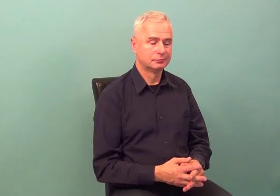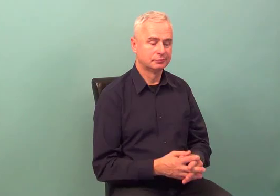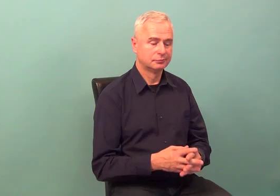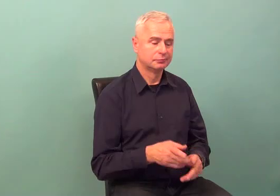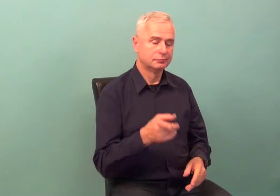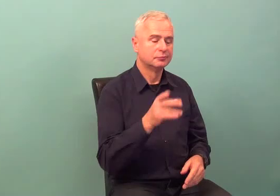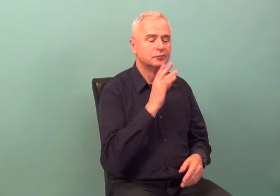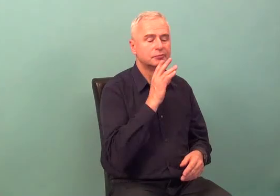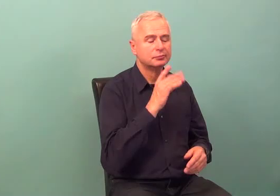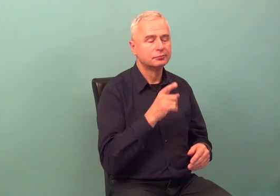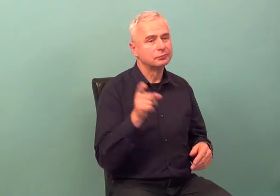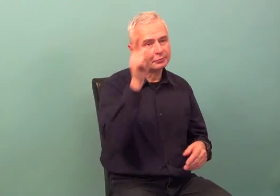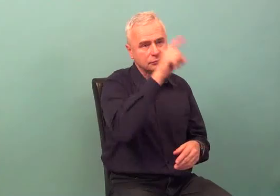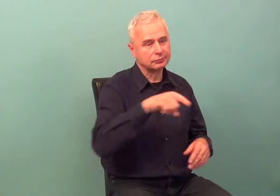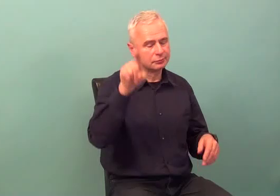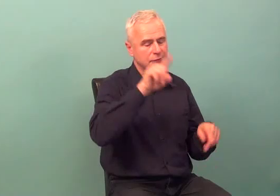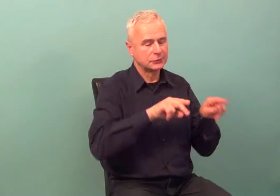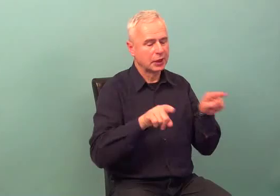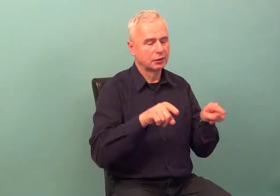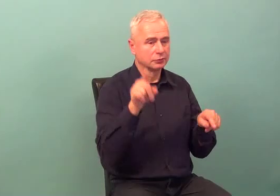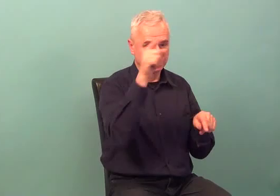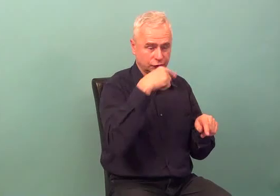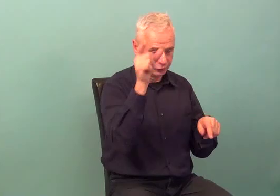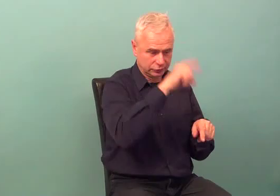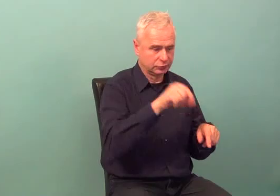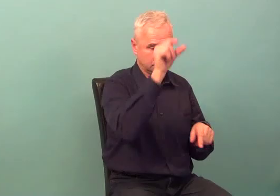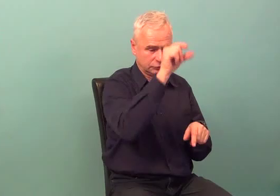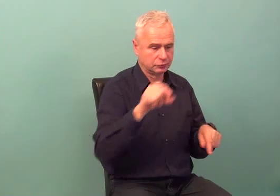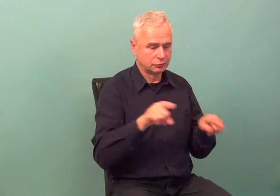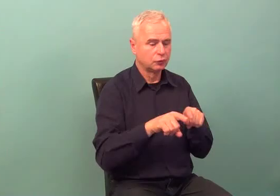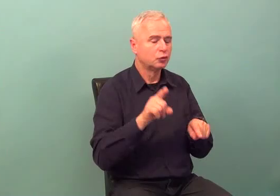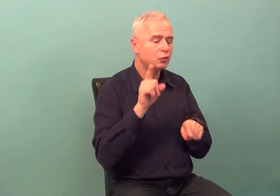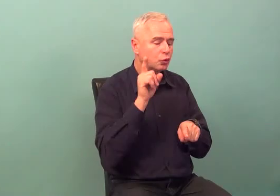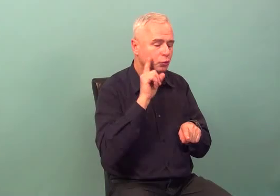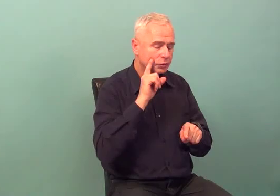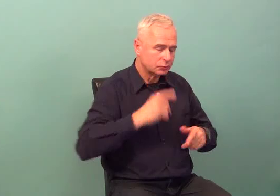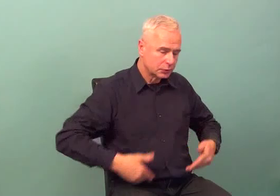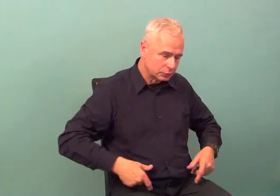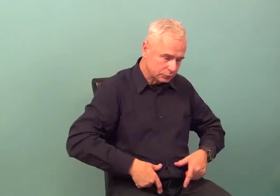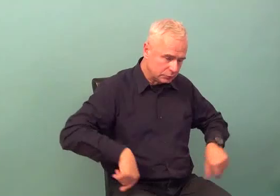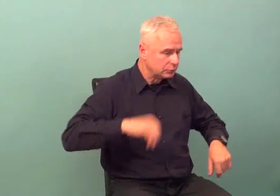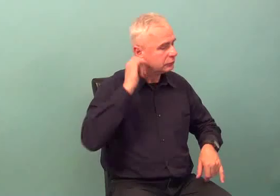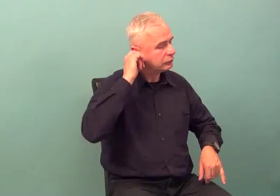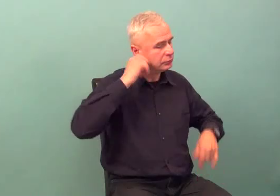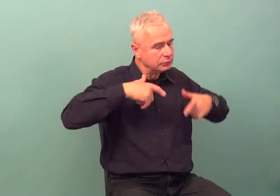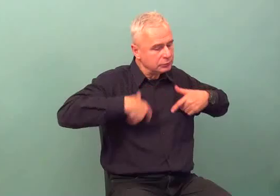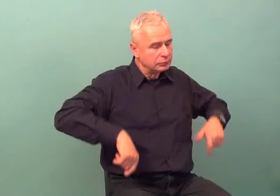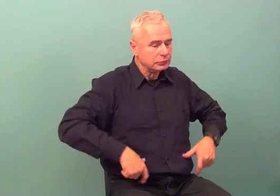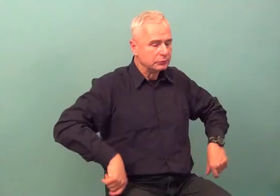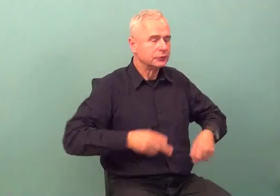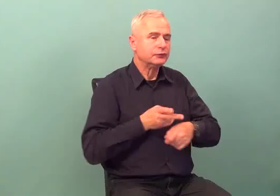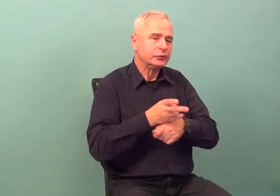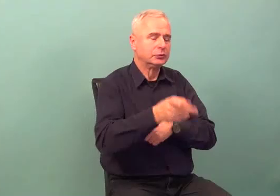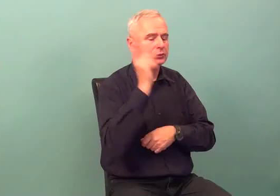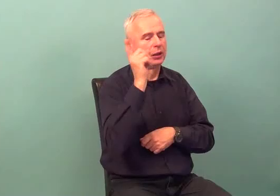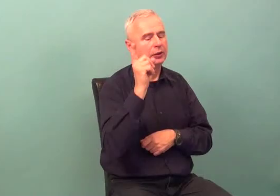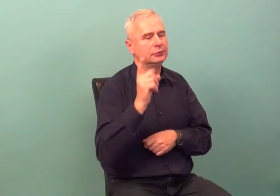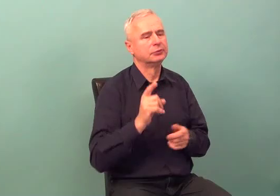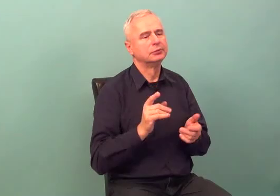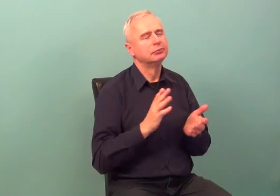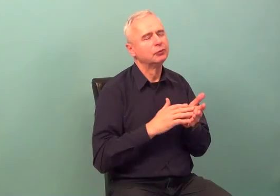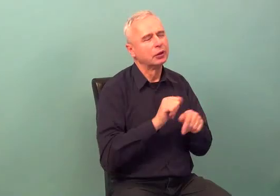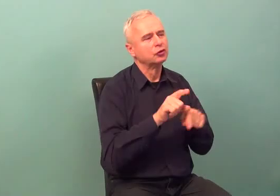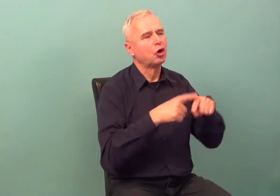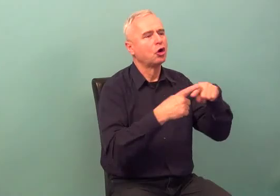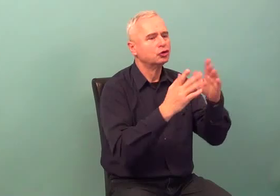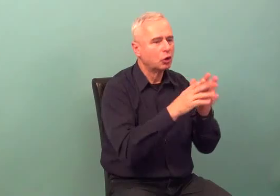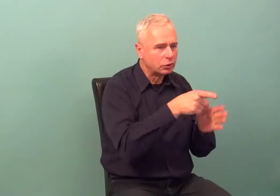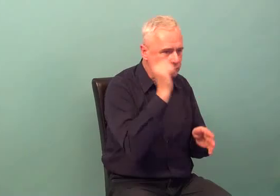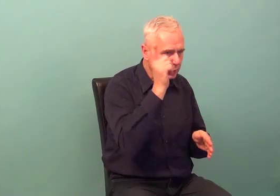Okrągły czerwony przekreślony znak na białym tle mówi, że chłopak, który jest w kąpielówkach albo kobieta, która jest w stroju kąpielowym mają zakaz wstępu na przykład do kościoła.